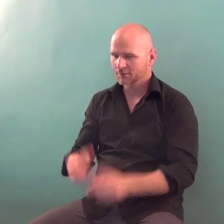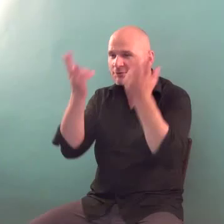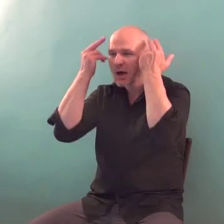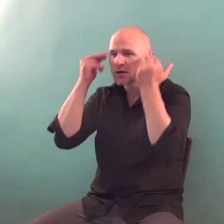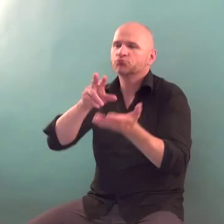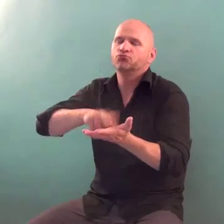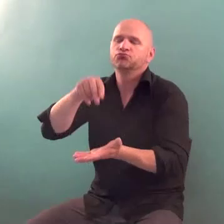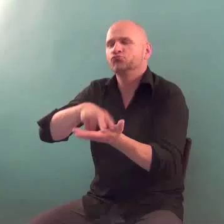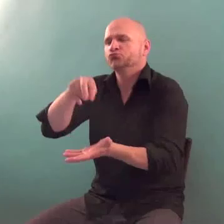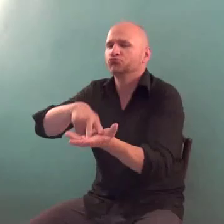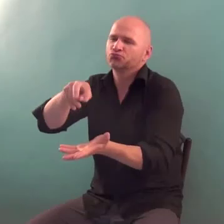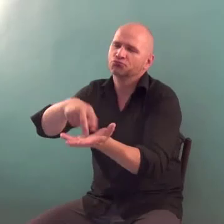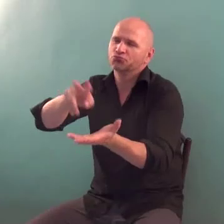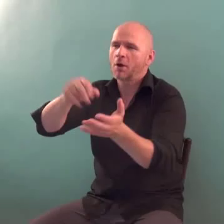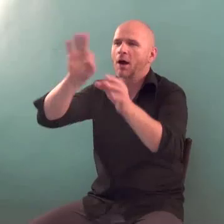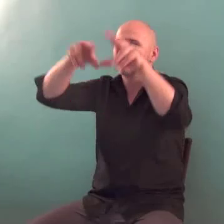Skacze sobie zając.